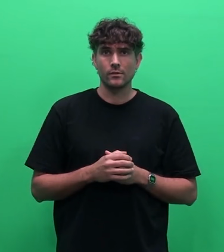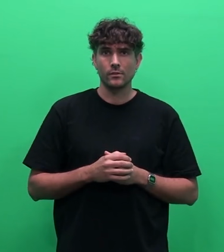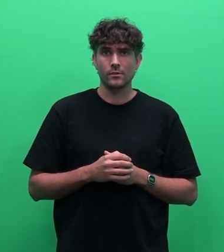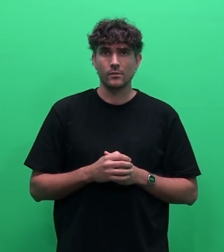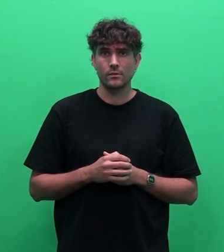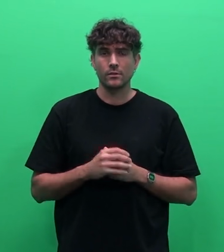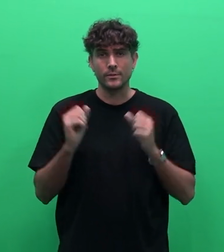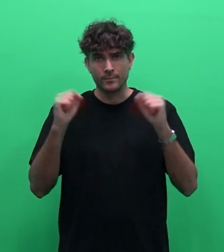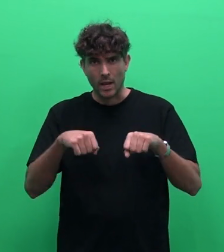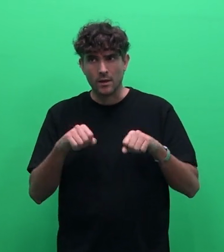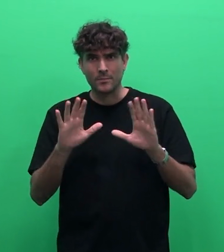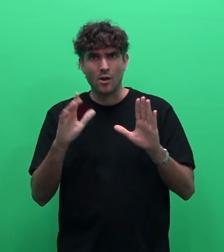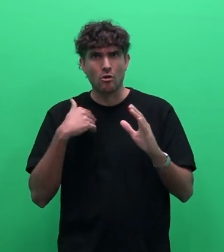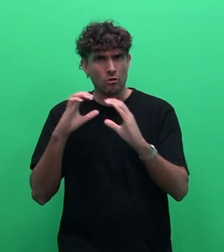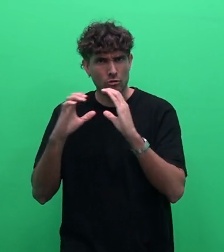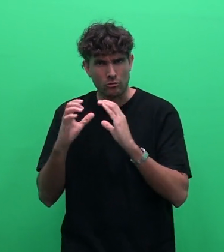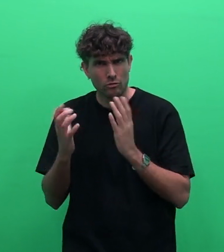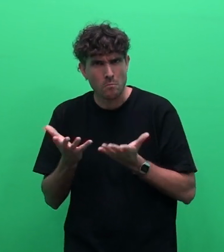D'acord, però com em comunico? Hi ha intèrpret?